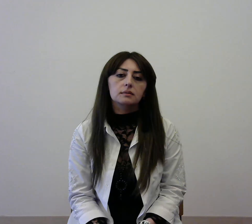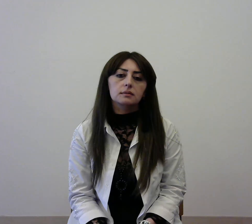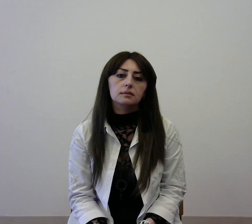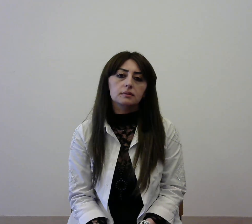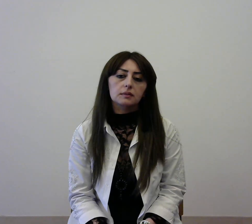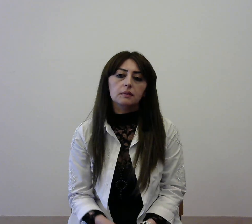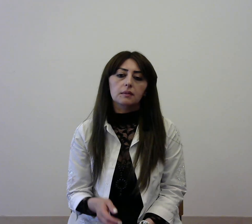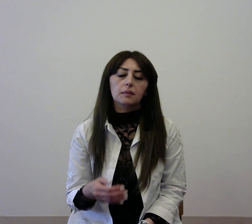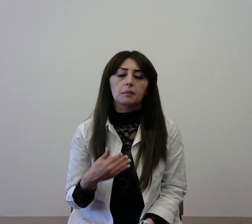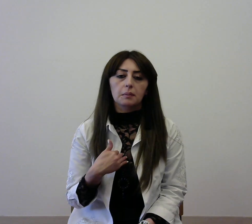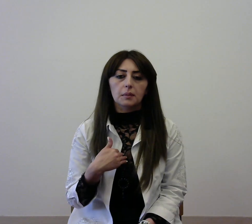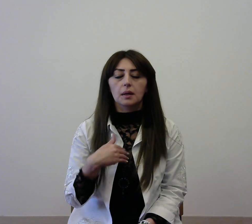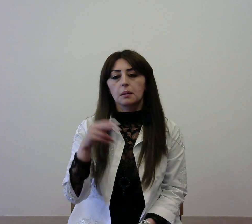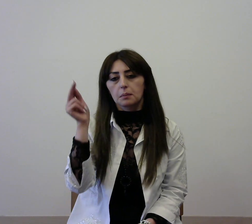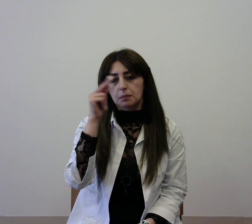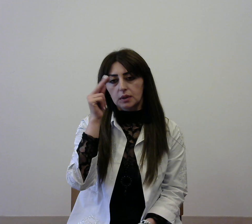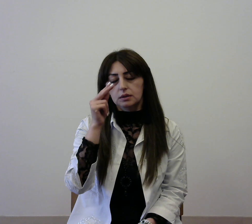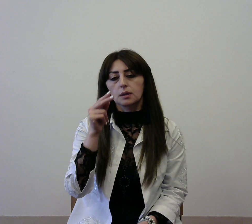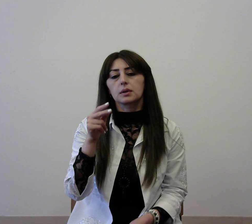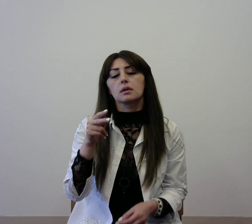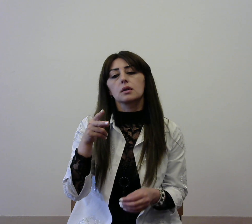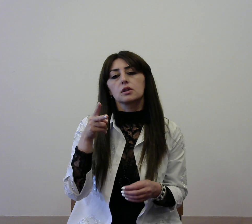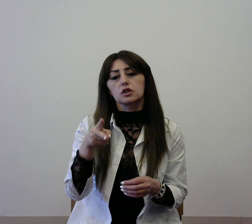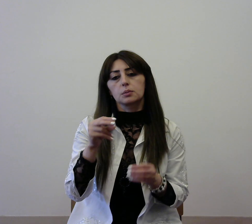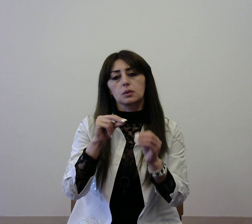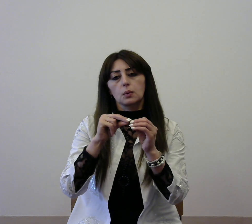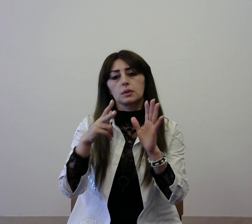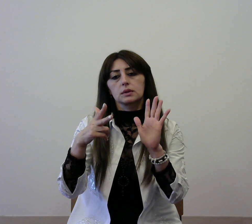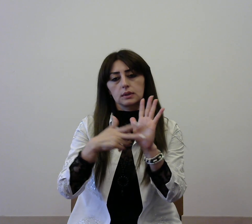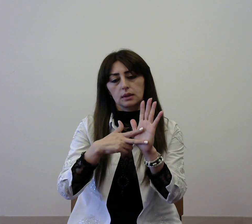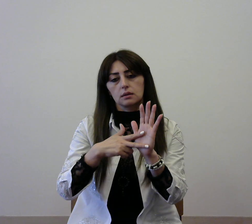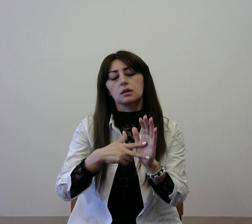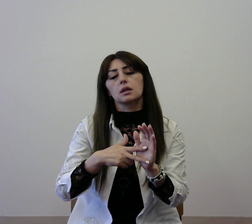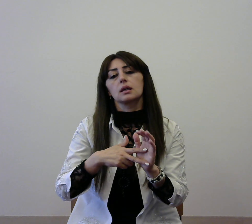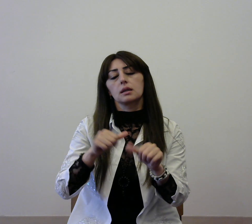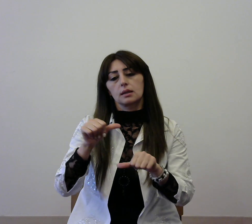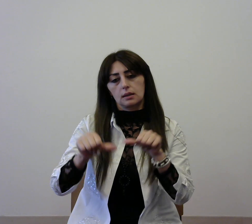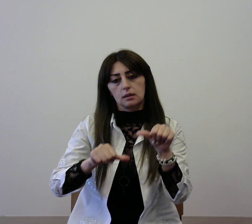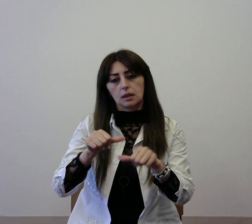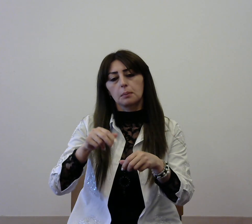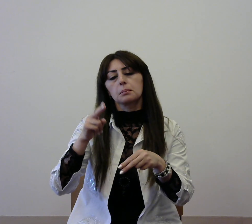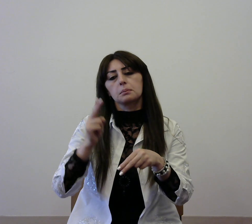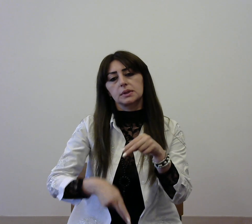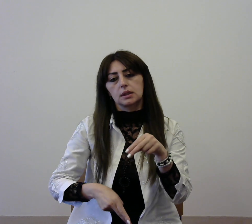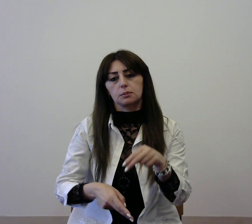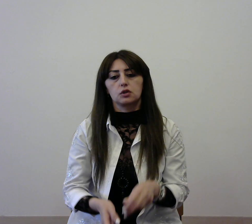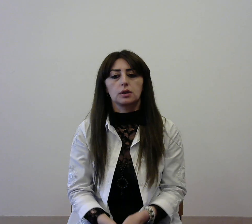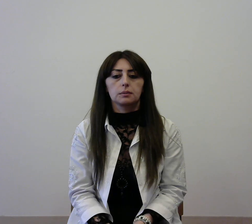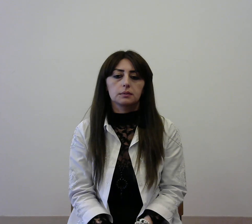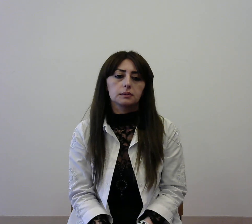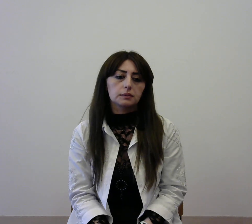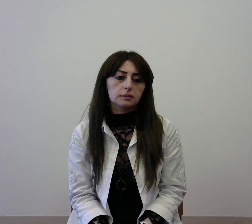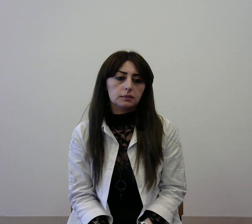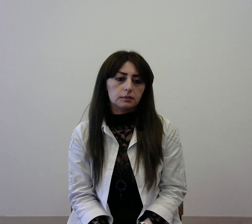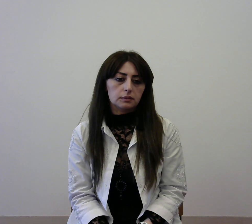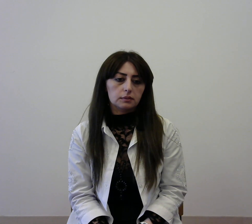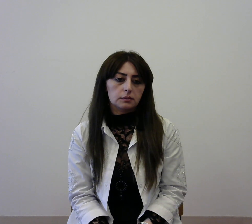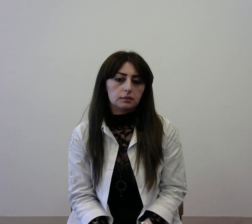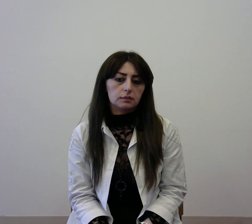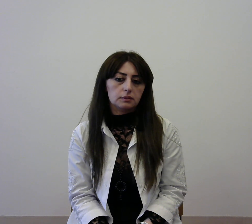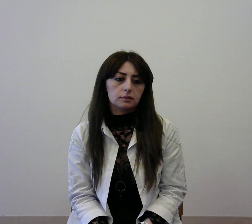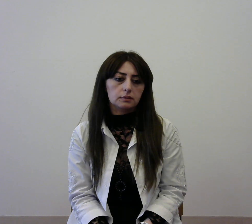Mən məktəbi 2018-ci ildə bitirmişəm